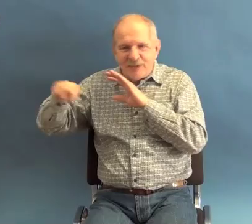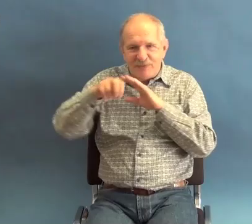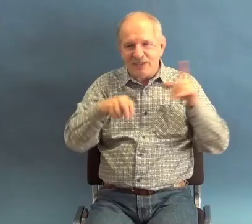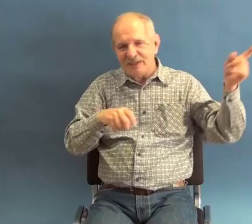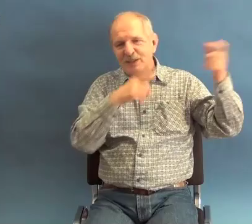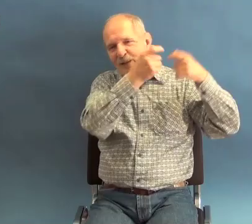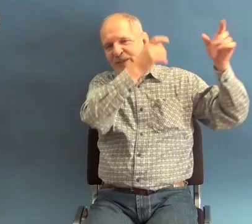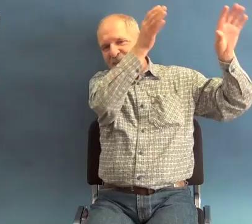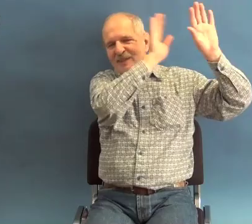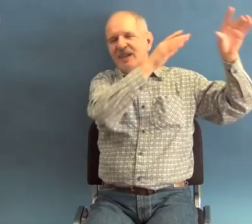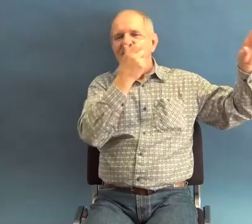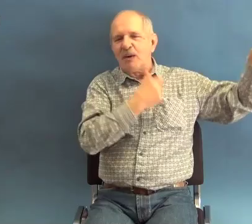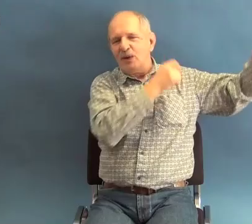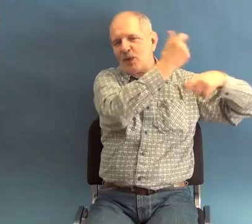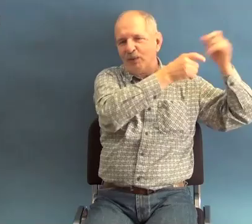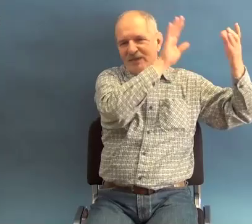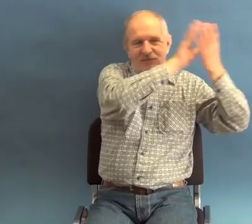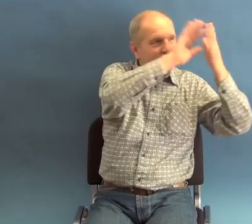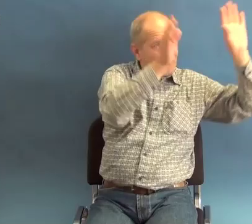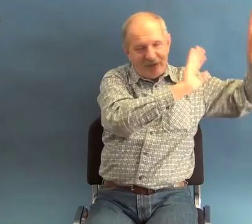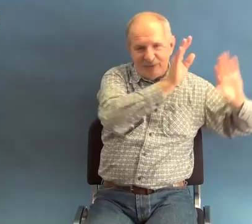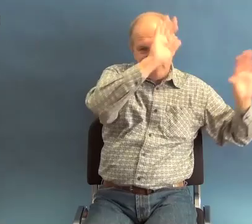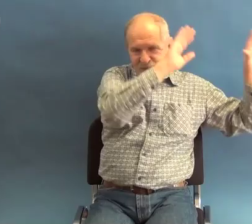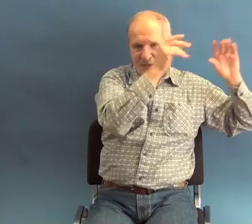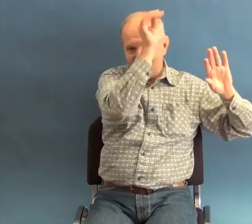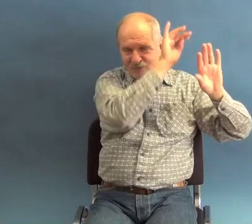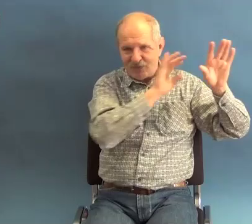Chaplin naprawia szybę.